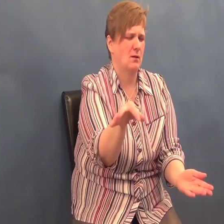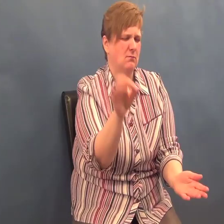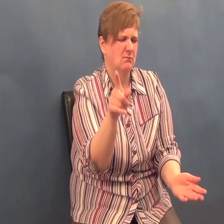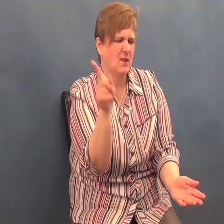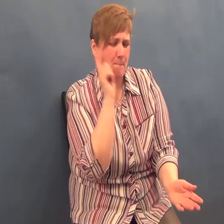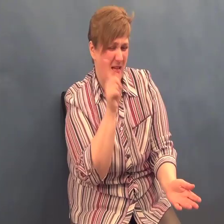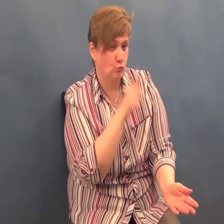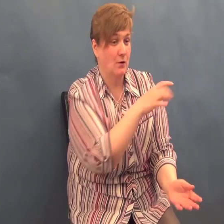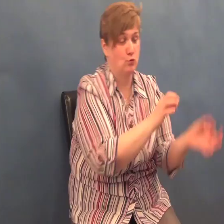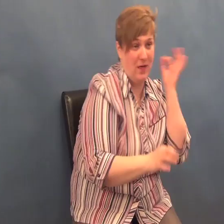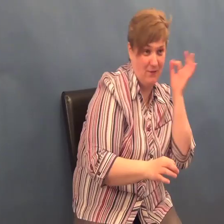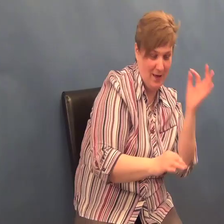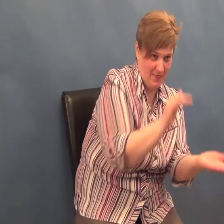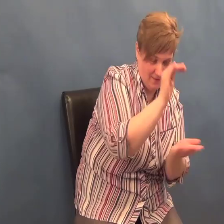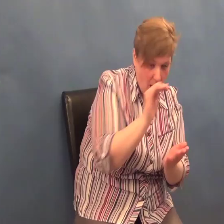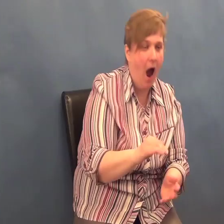Chłopiec, większy, i dziewczyna, ta mniejsza.